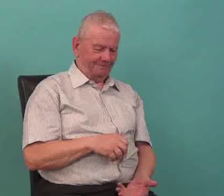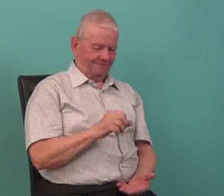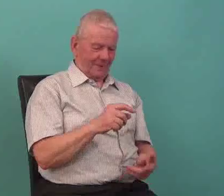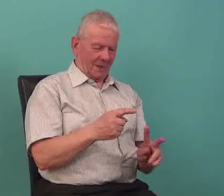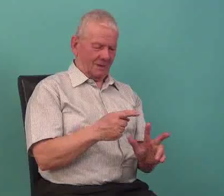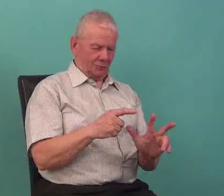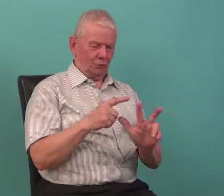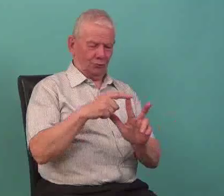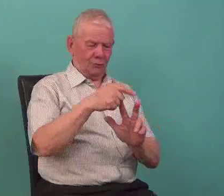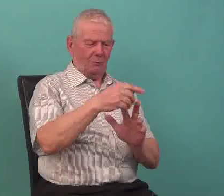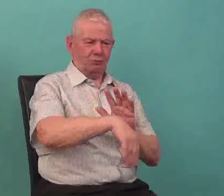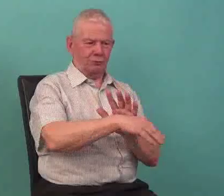Trzeci kosz jest pusty.